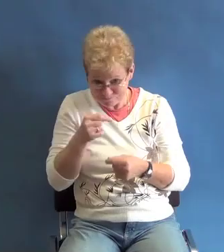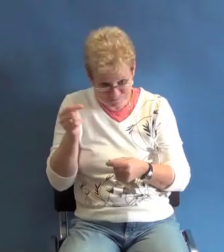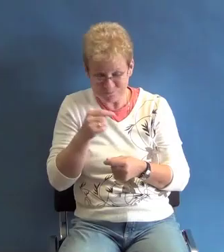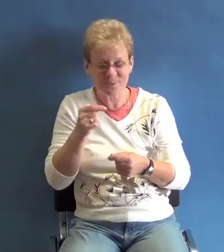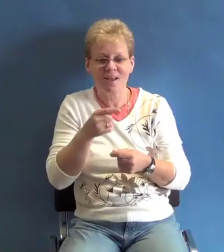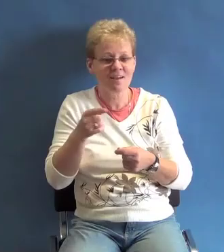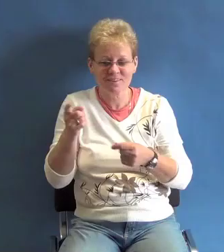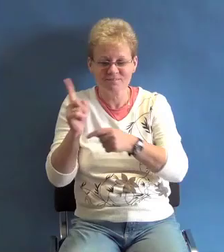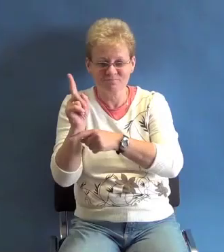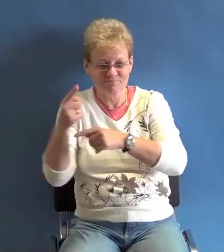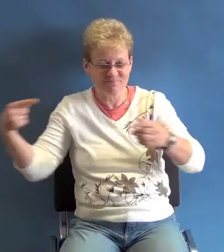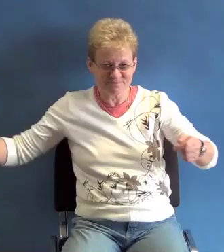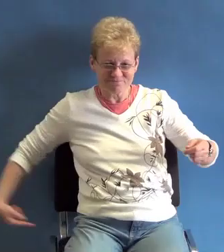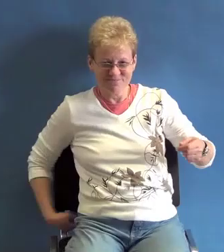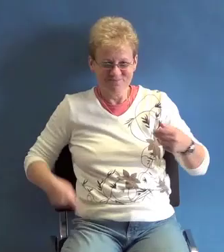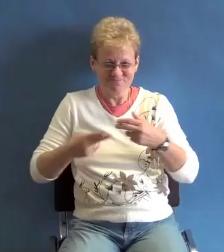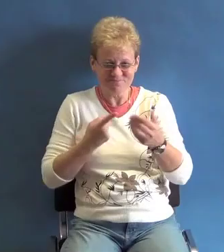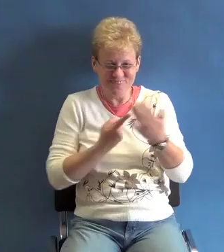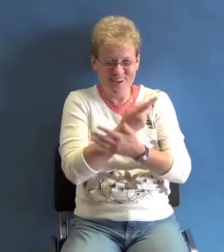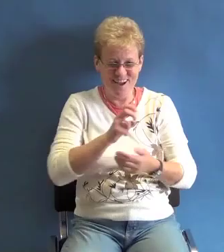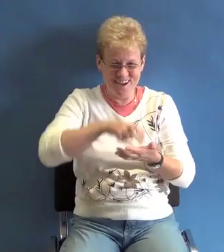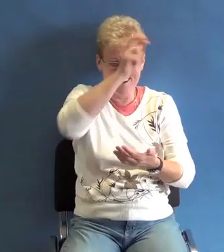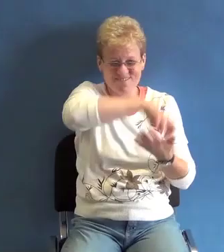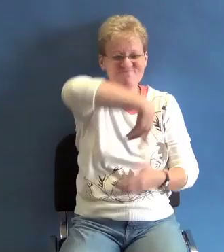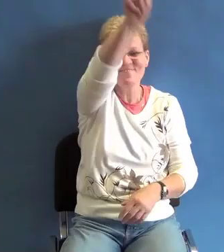Ale on nie wstaje, więc budzik mu tą strzałką strzela w pupę.